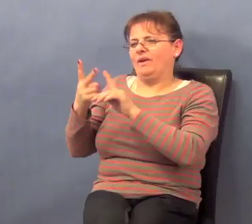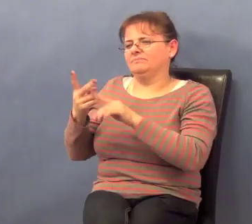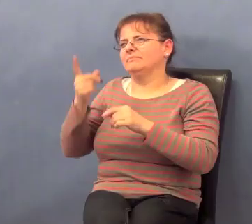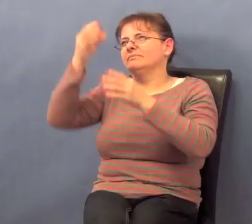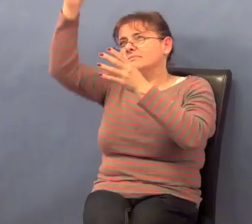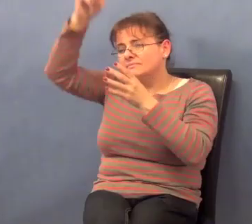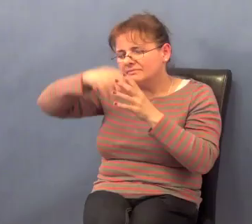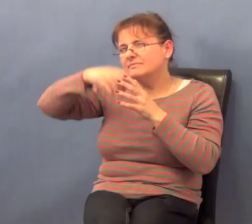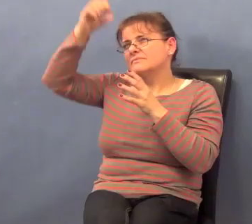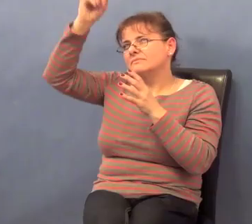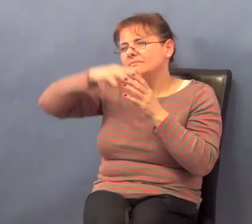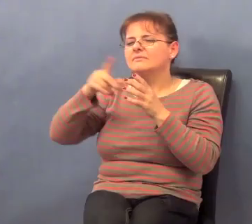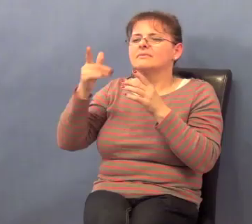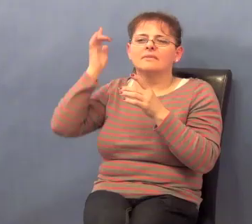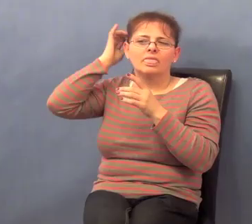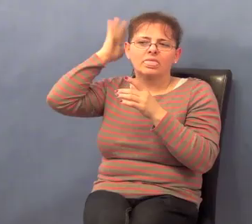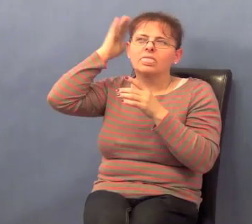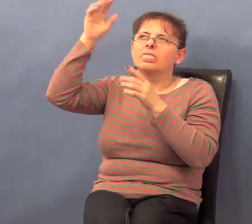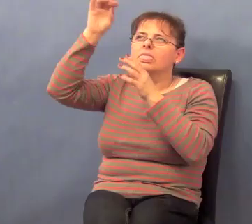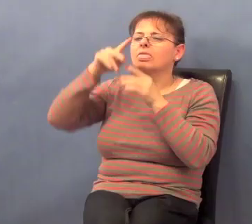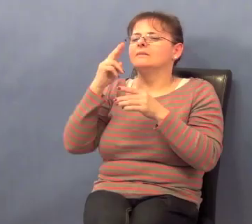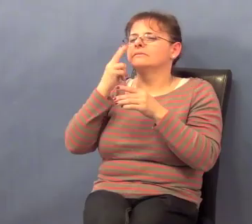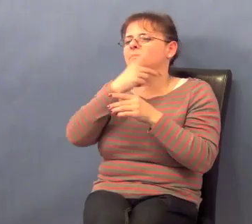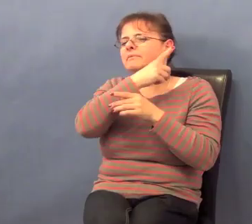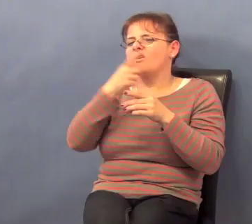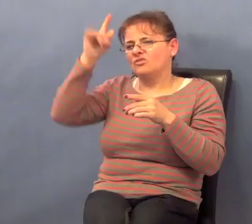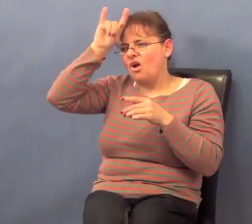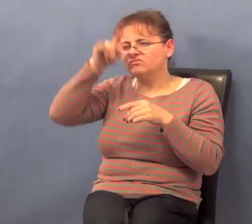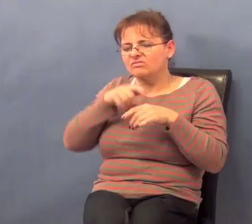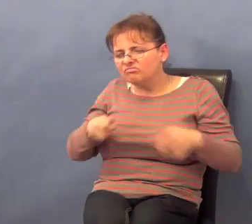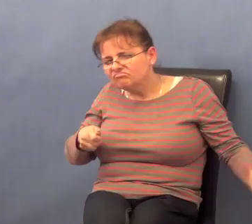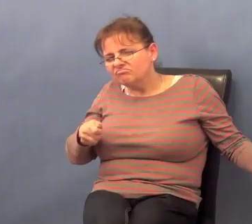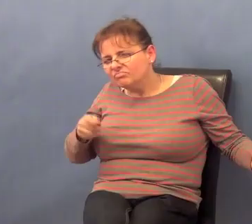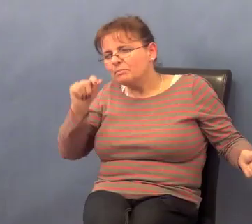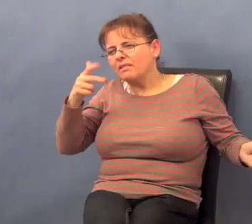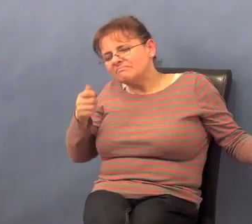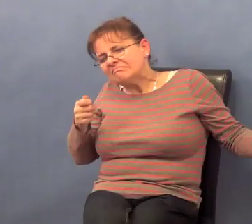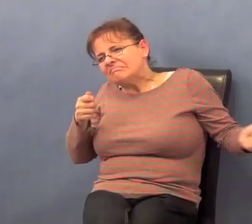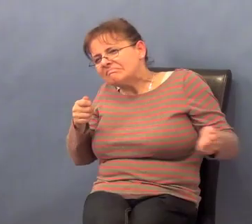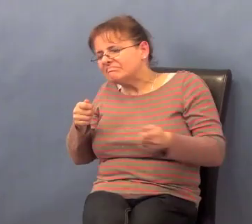Na górze pan zbiera gruszki i nie wie, nie widzi, że na dole pan ciągnie za smyczy kozę.